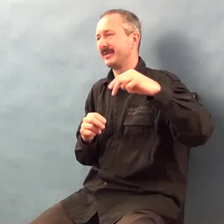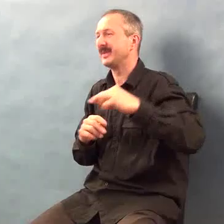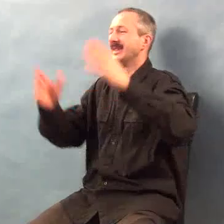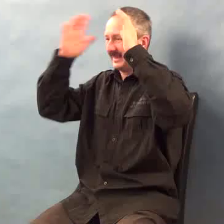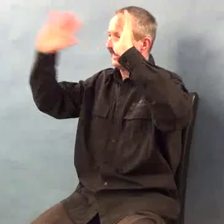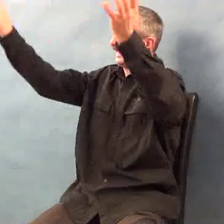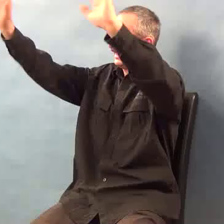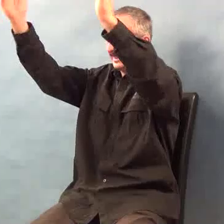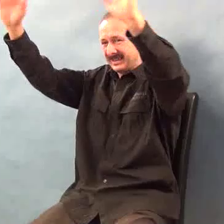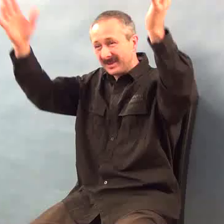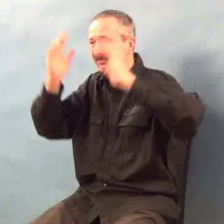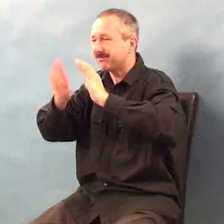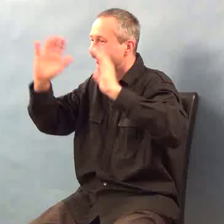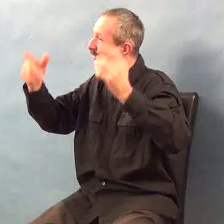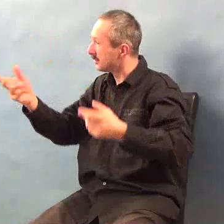Przywitał się ze wszystkimi, migał.